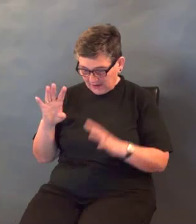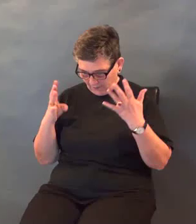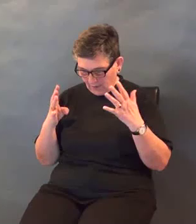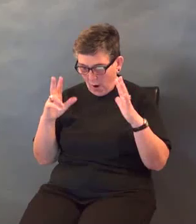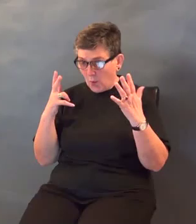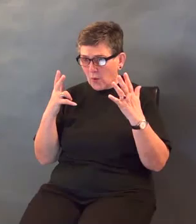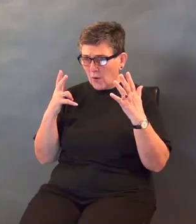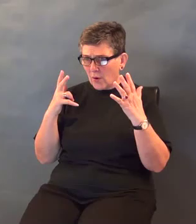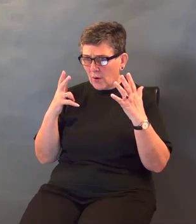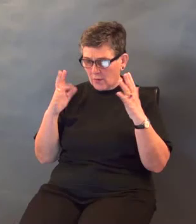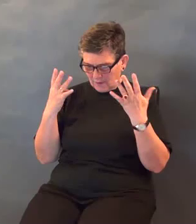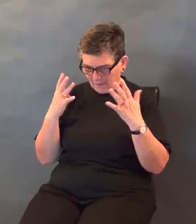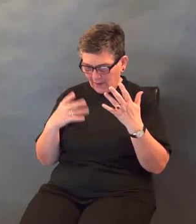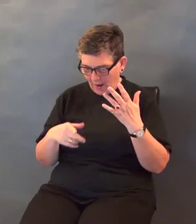Dziewiątego, ósmego, dziewiątego?